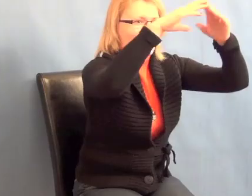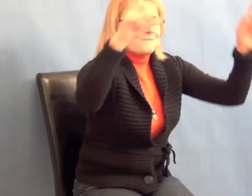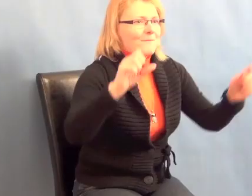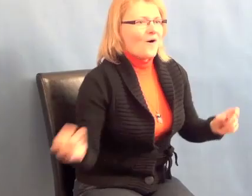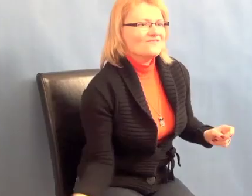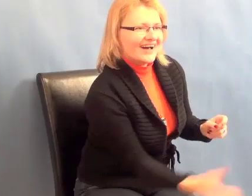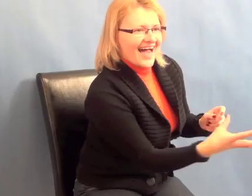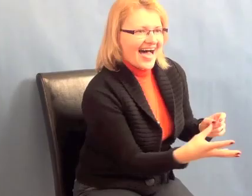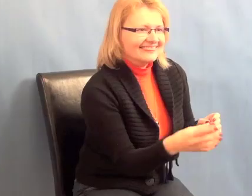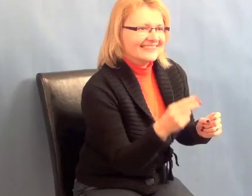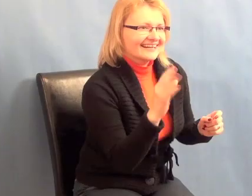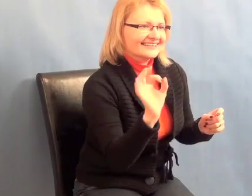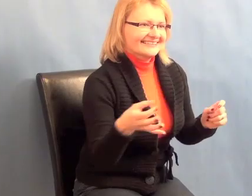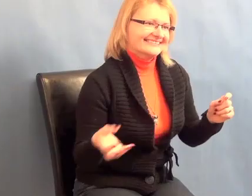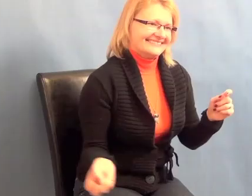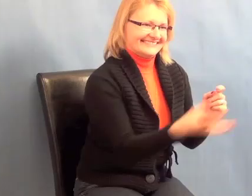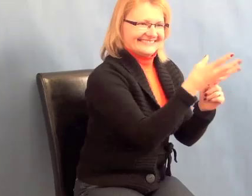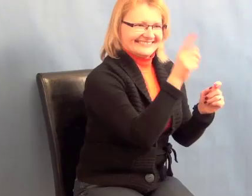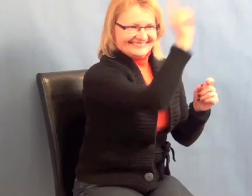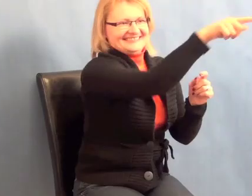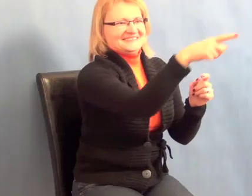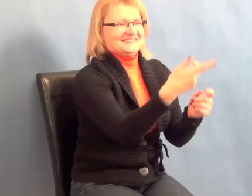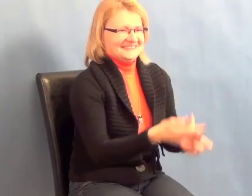Kula do kręgli, o to chodziło.